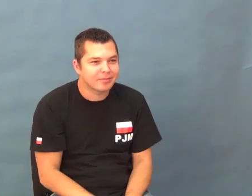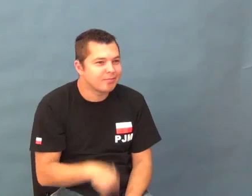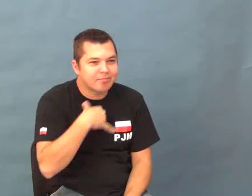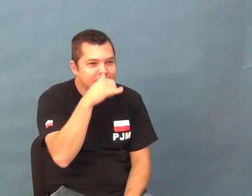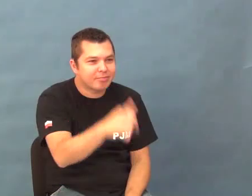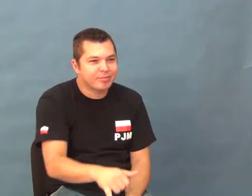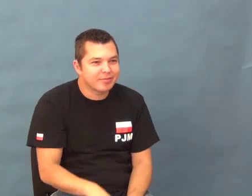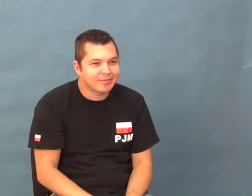Nie mogę.